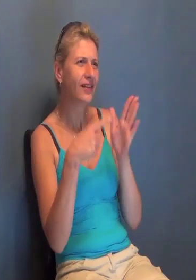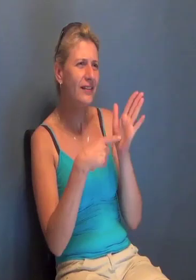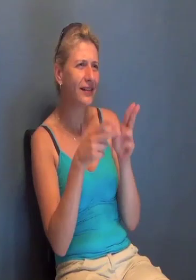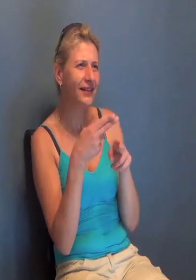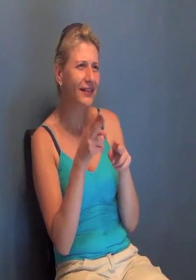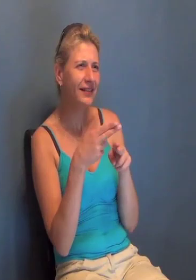Kiedy to jest?